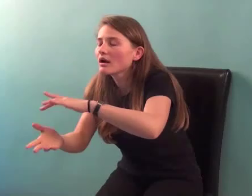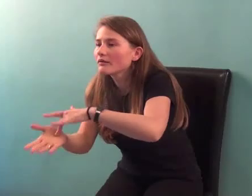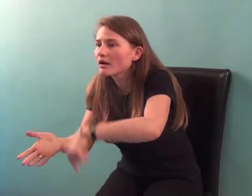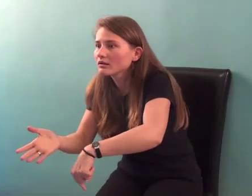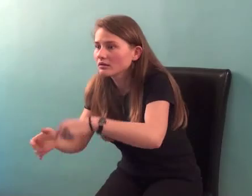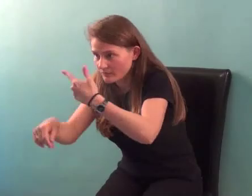To dwudziesty piąty.